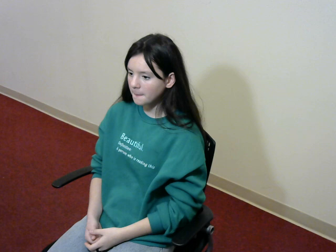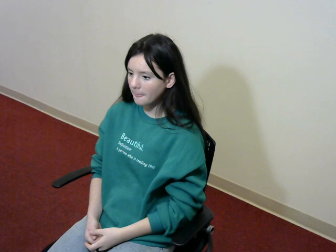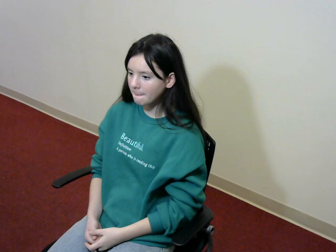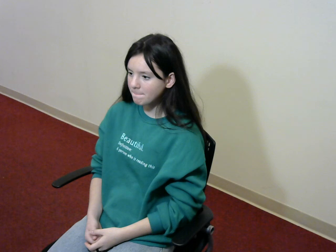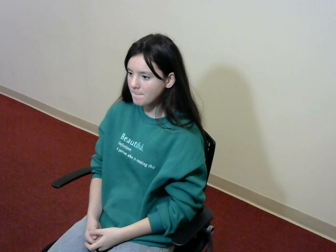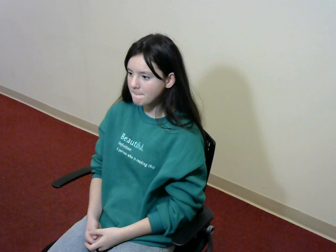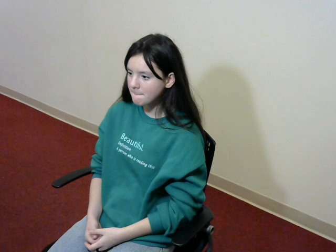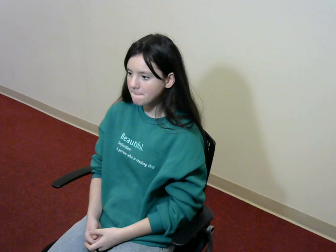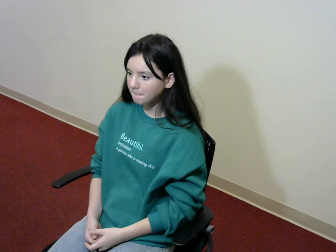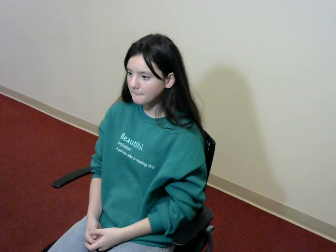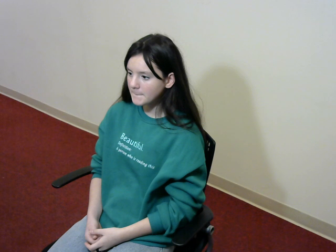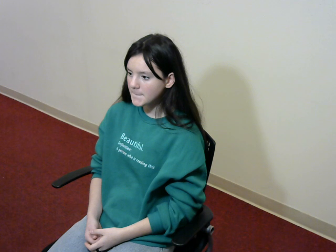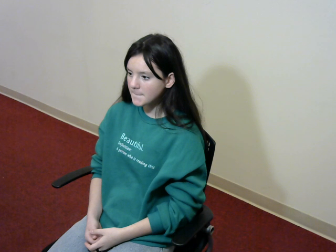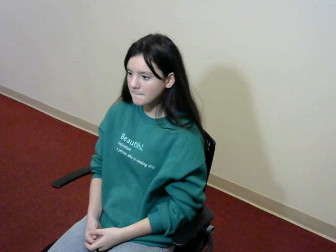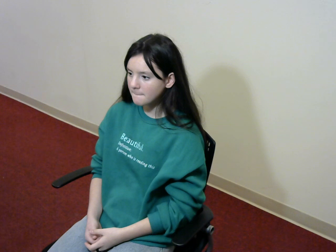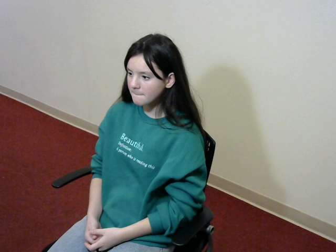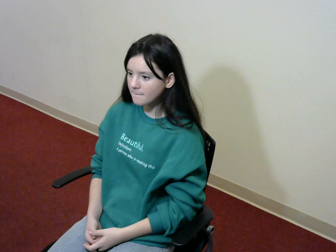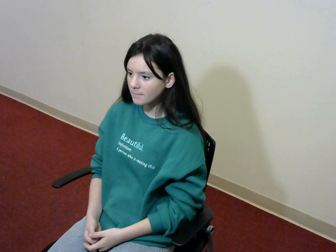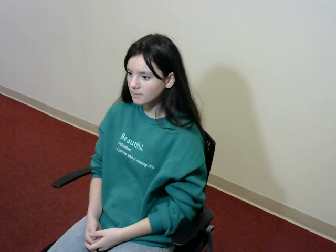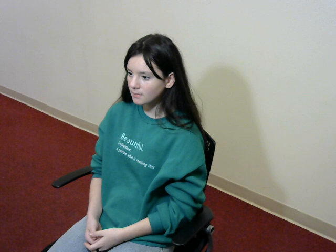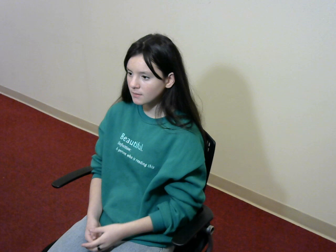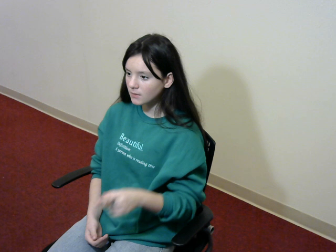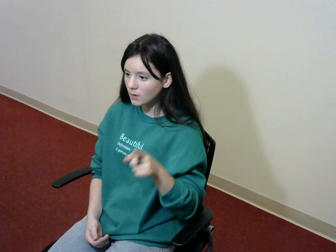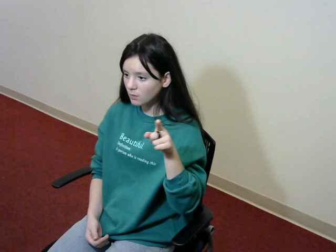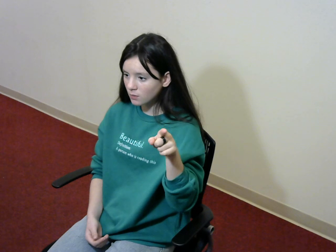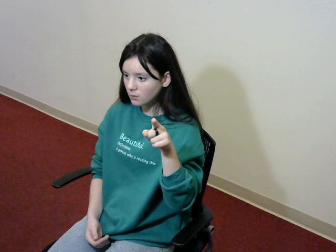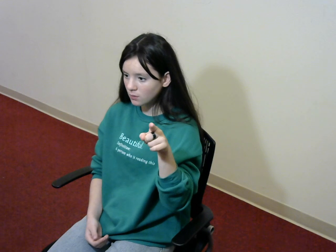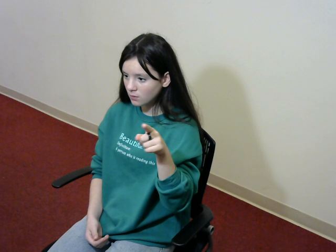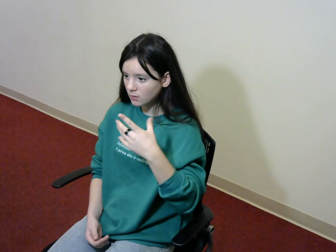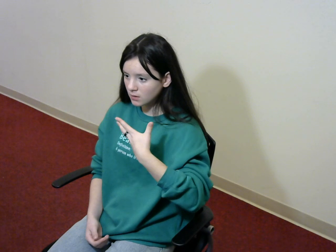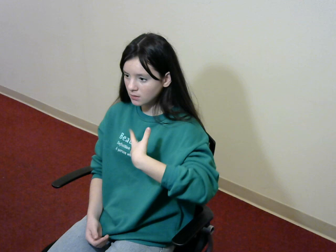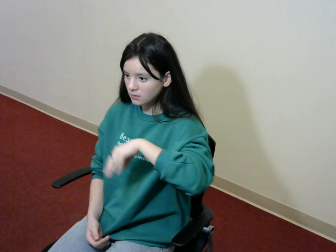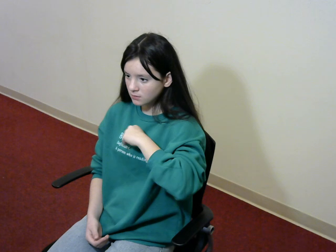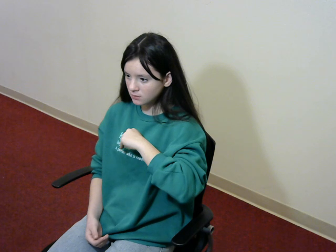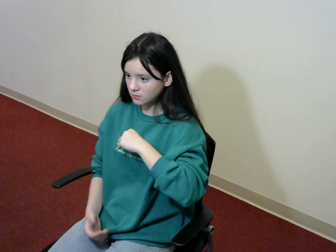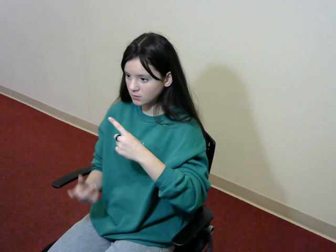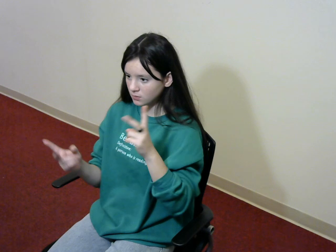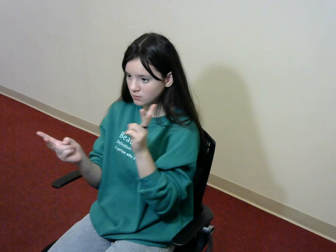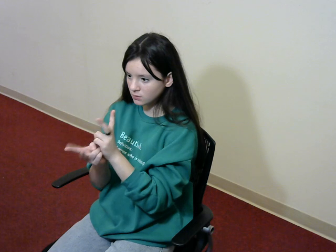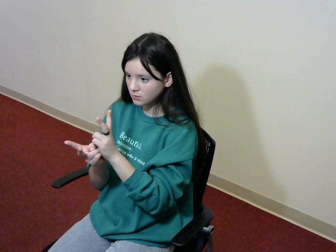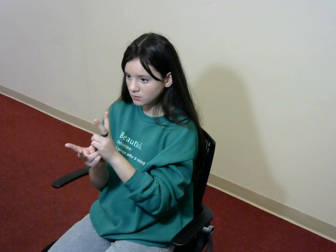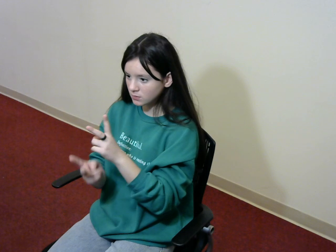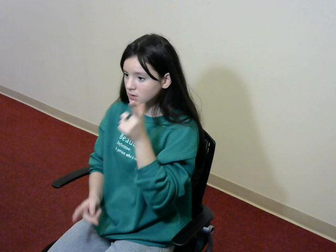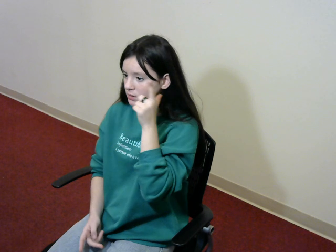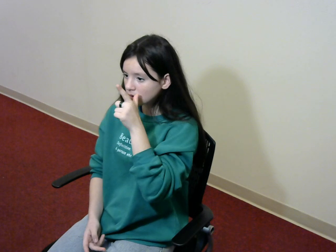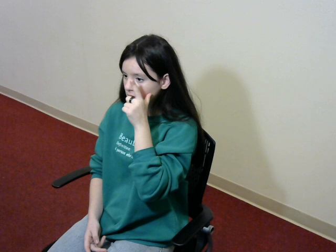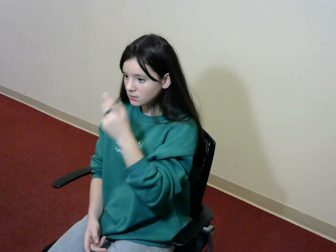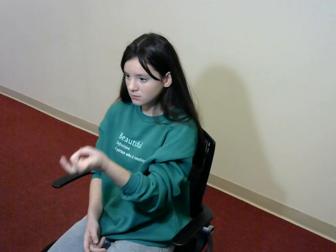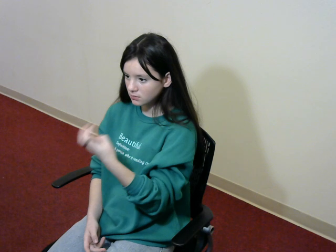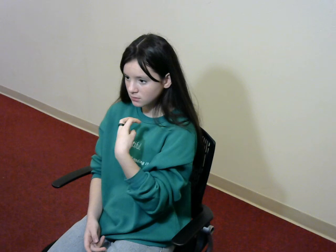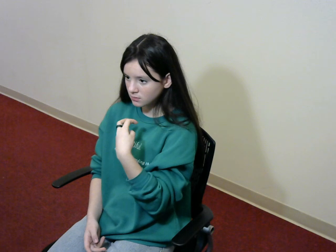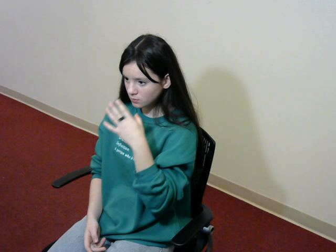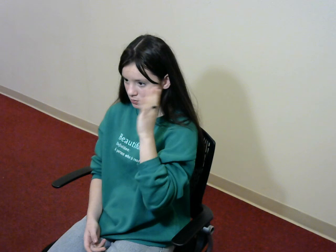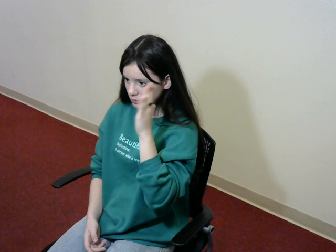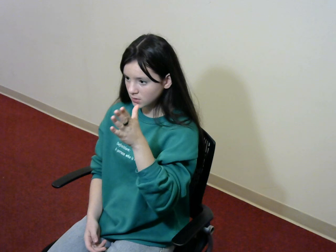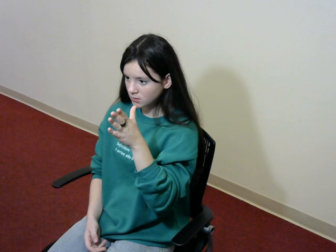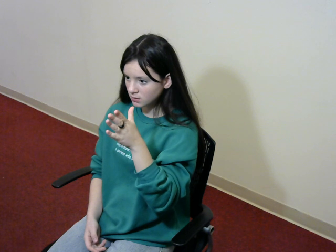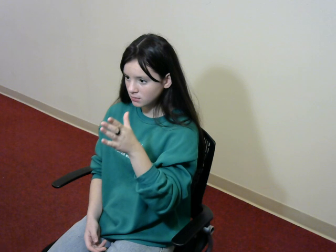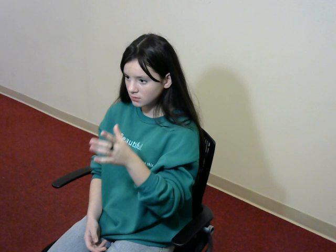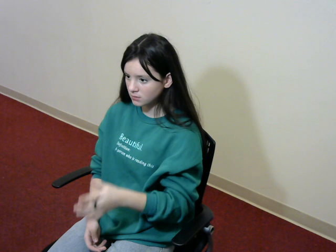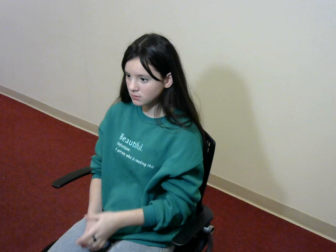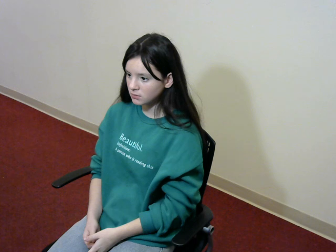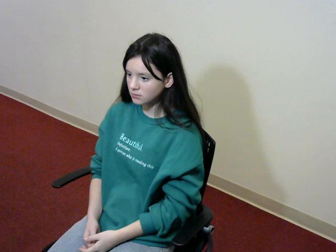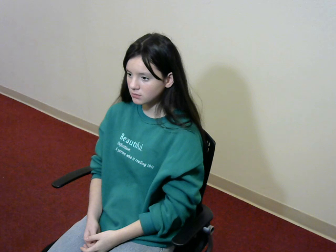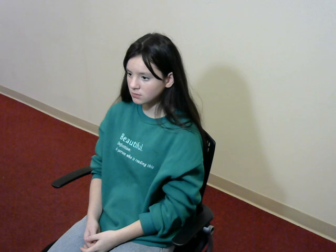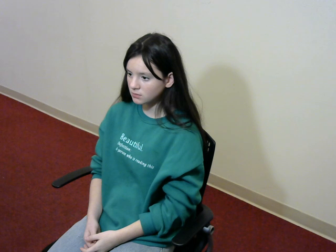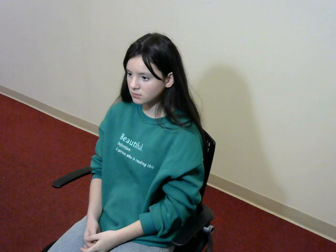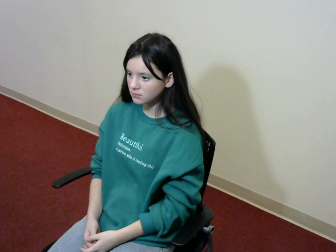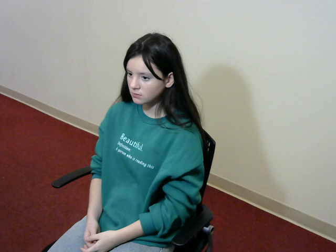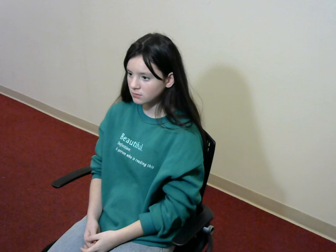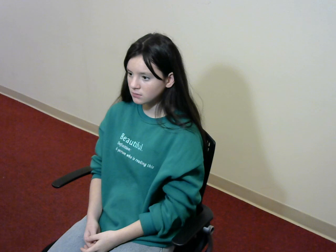O, bizi görməyə birisigün gələcək